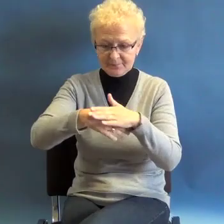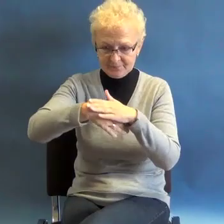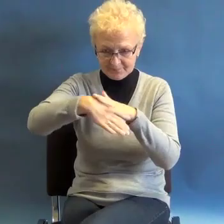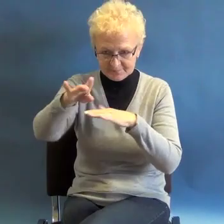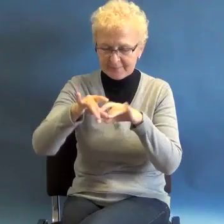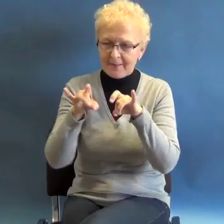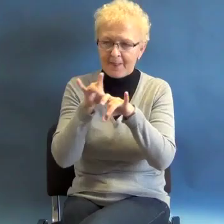Biegnie.